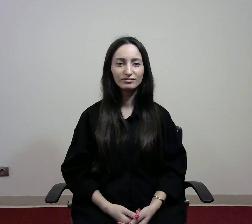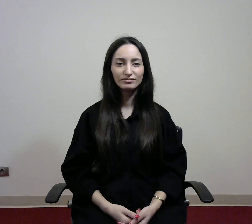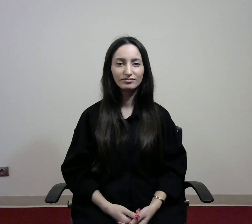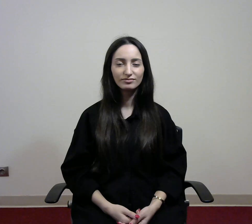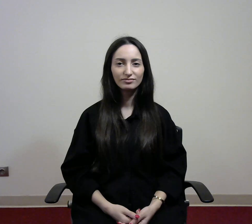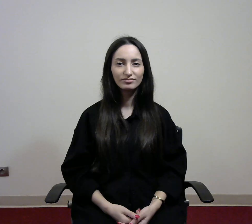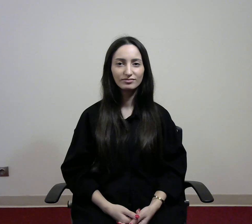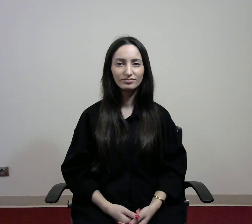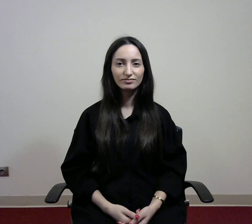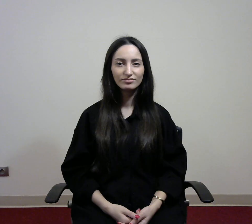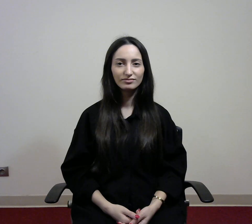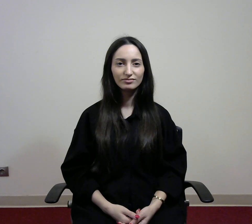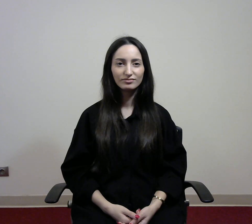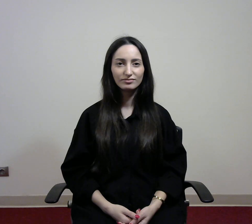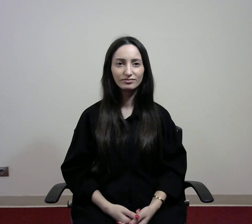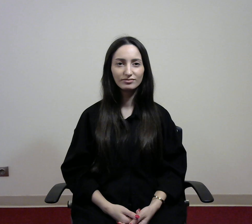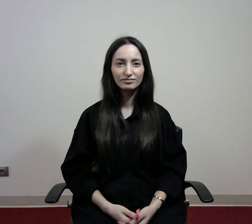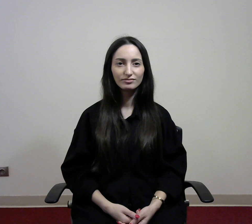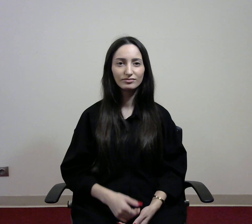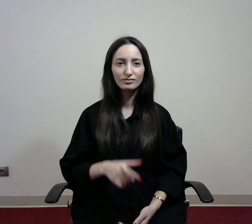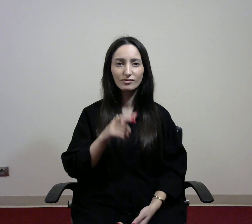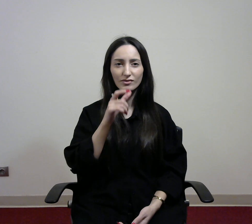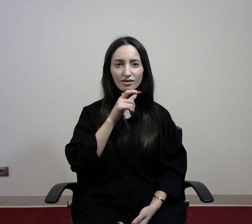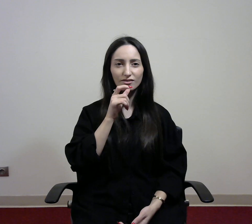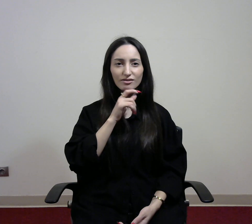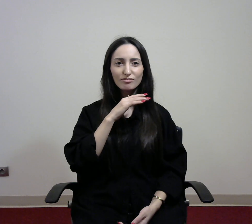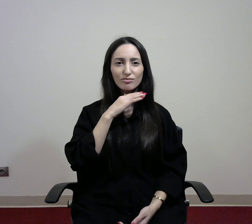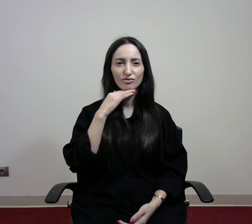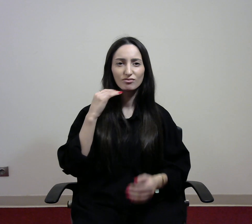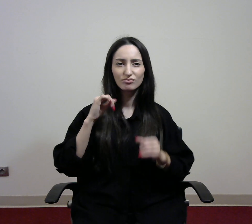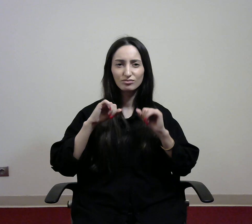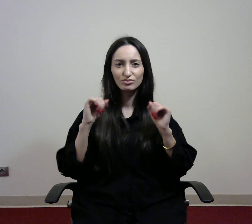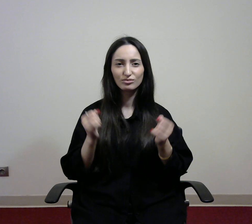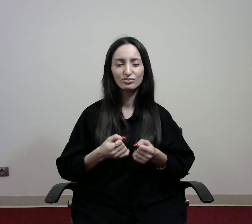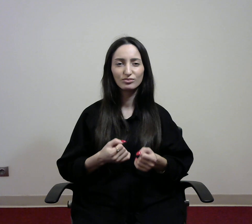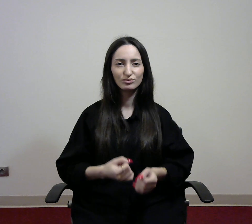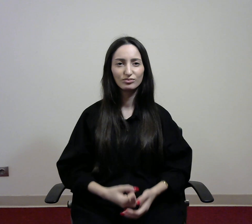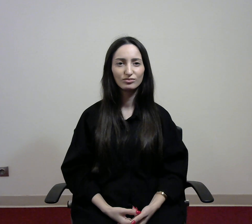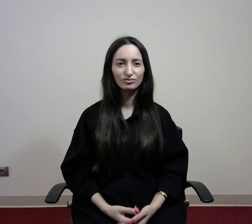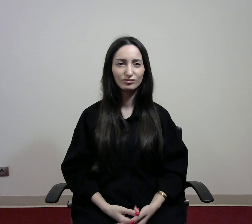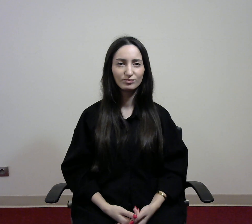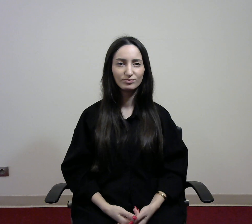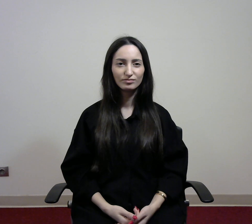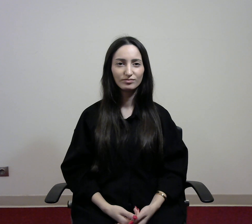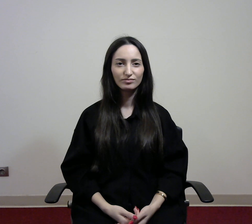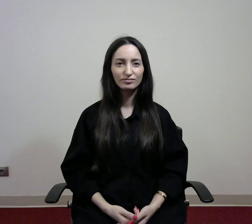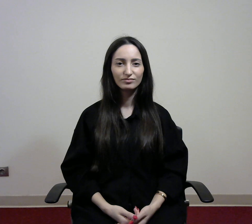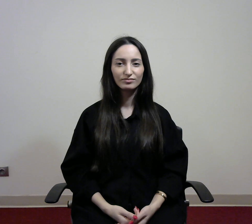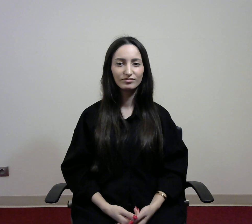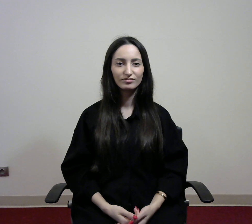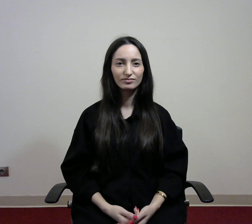Dondurma çox soyuqdur